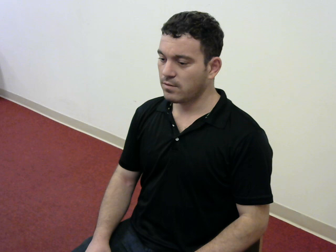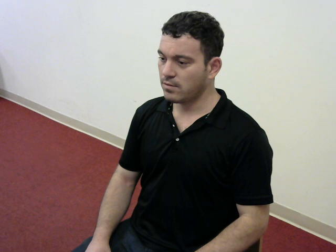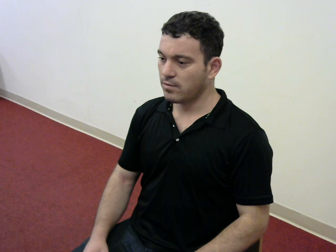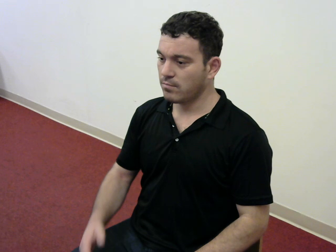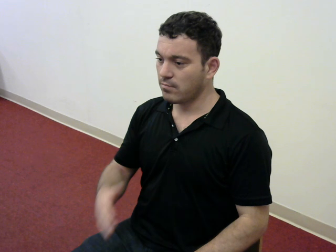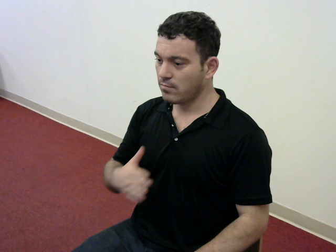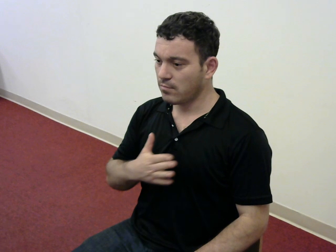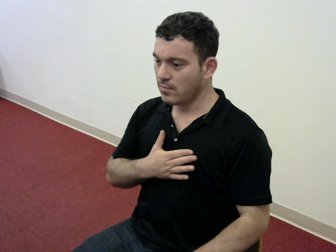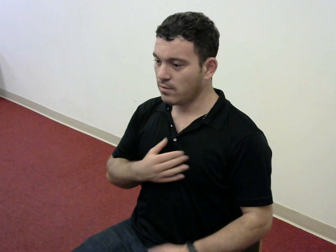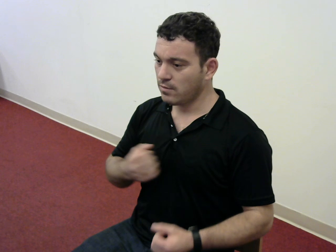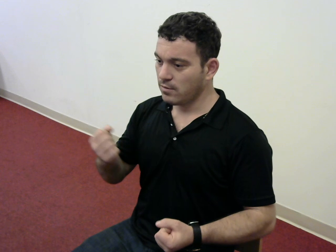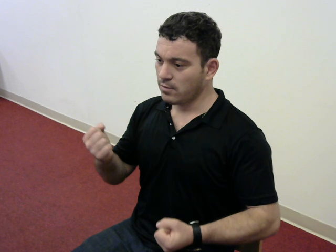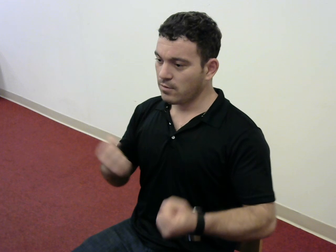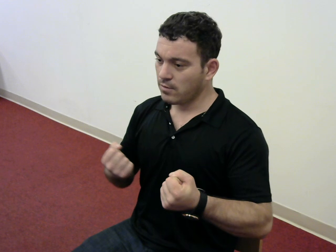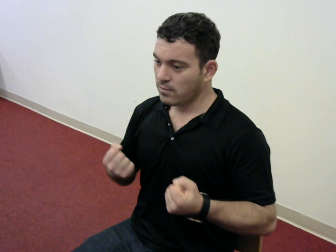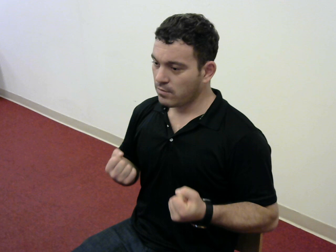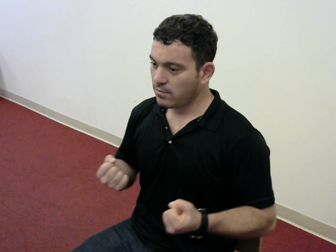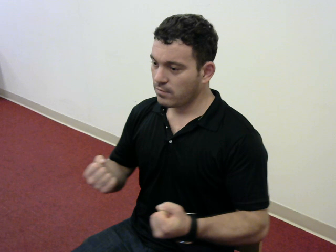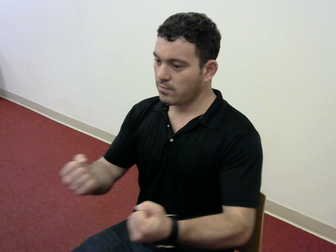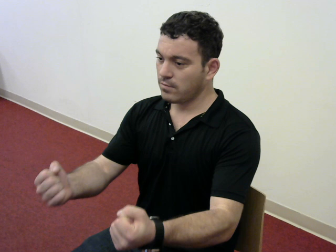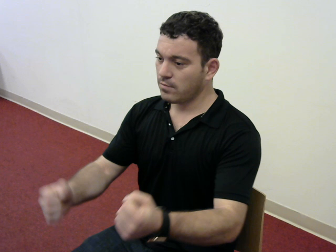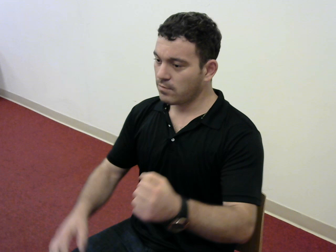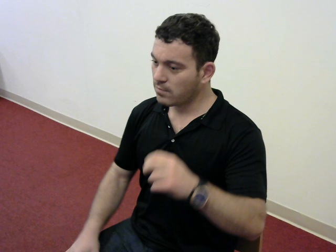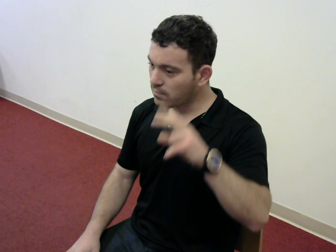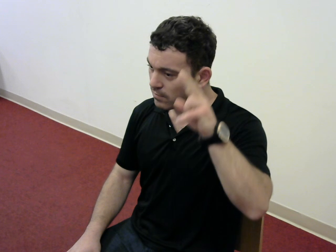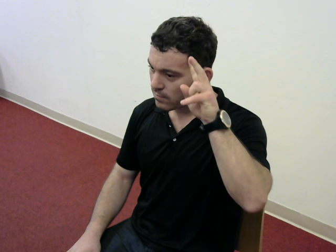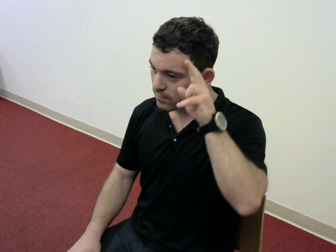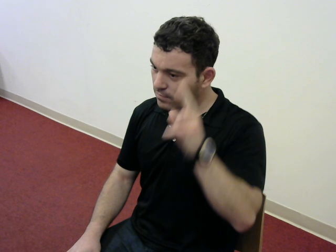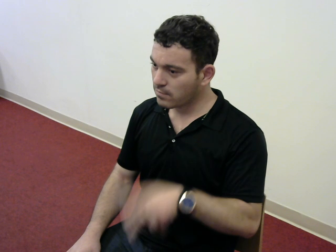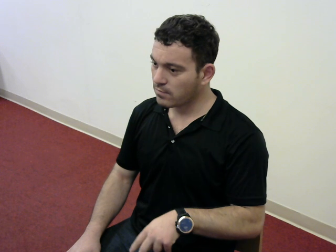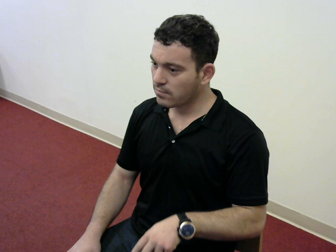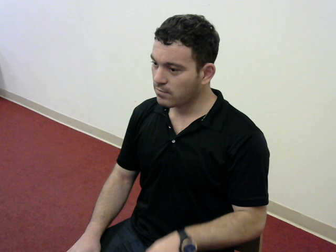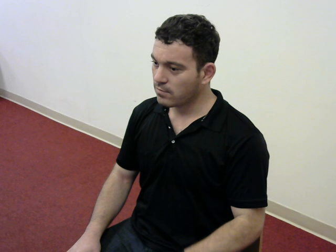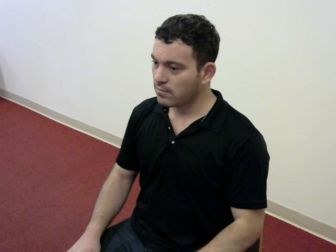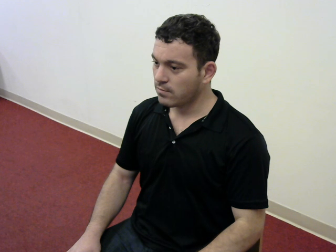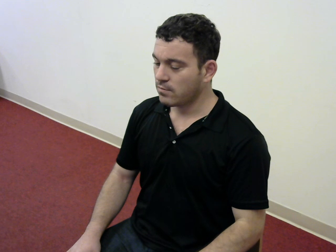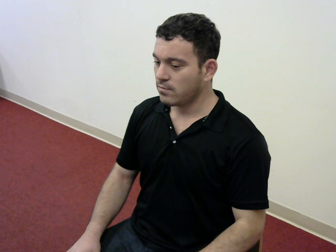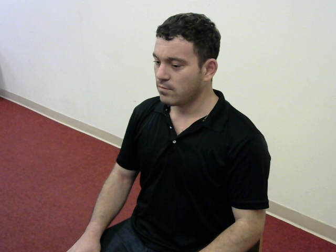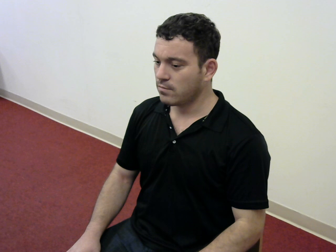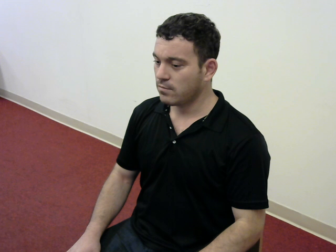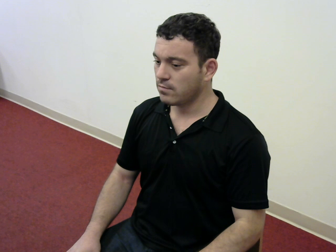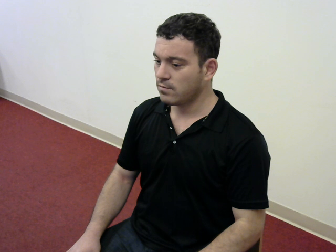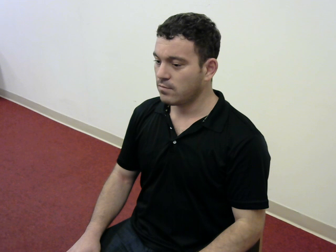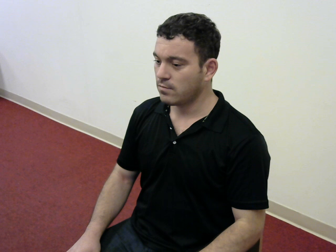Mən avtomobil sürə bilmirəm